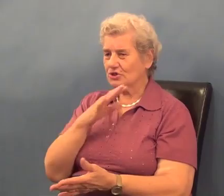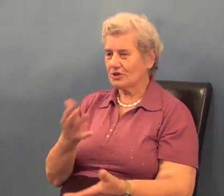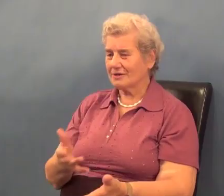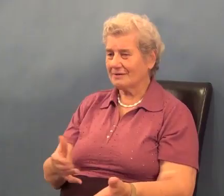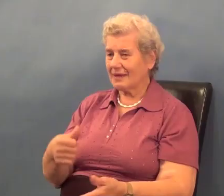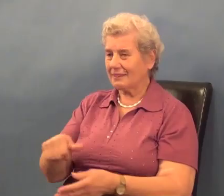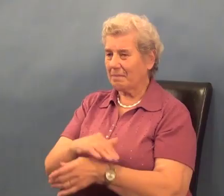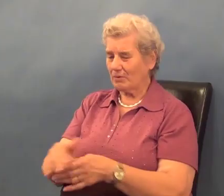"- Gdzie jest ten pełny kosz?"